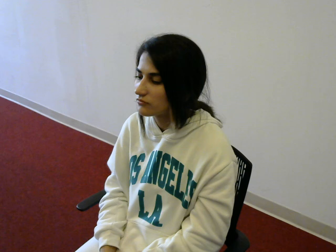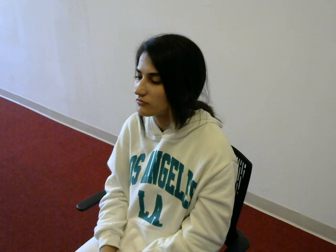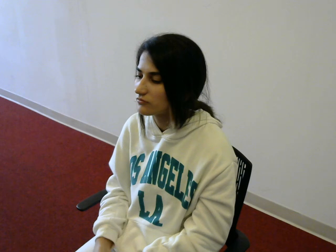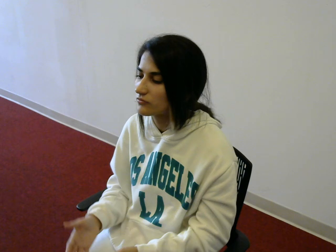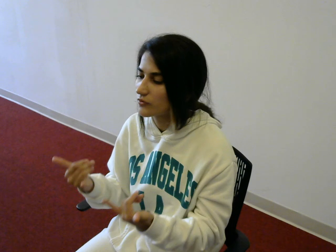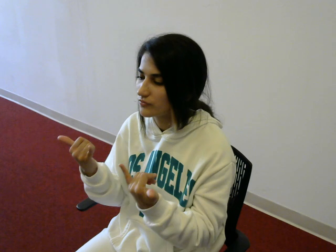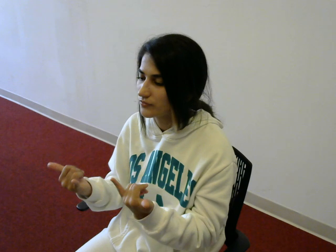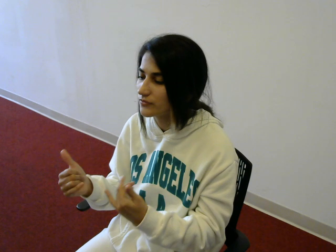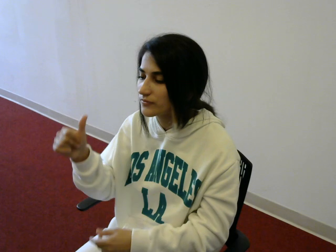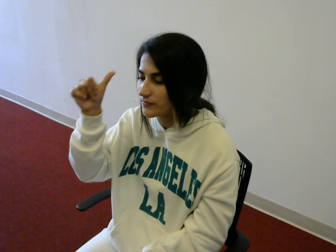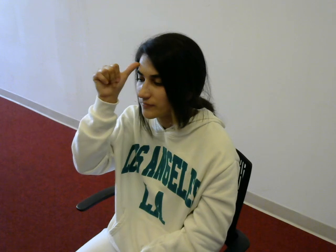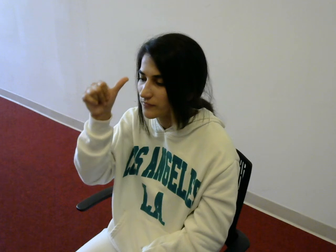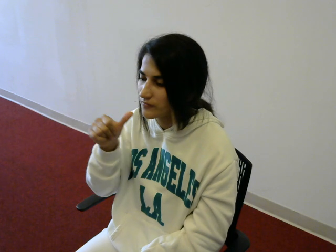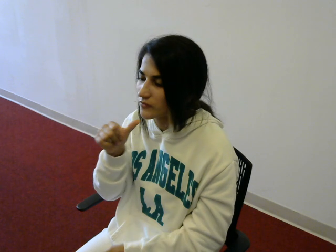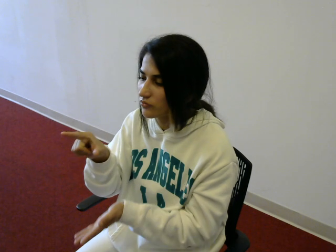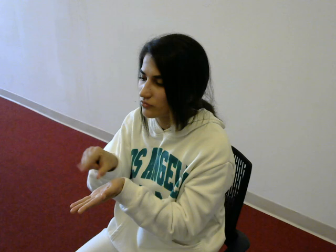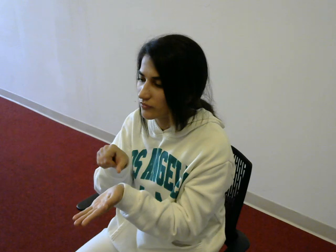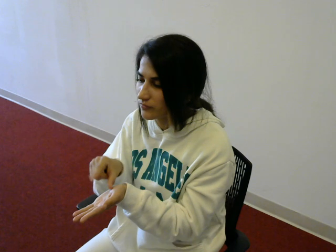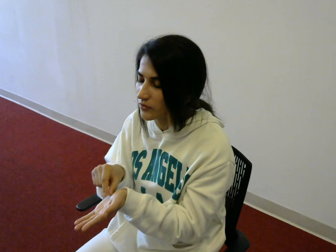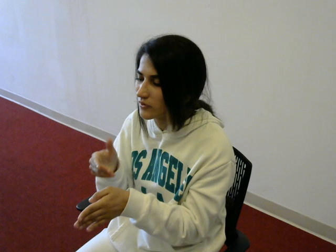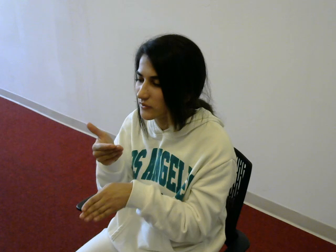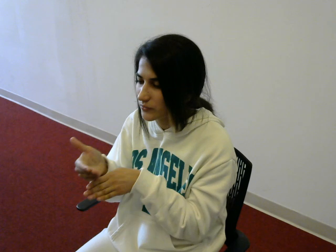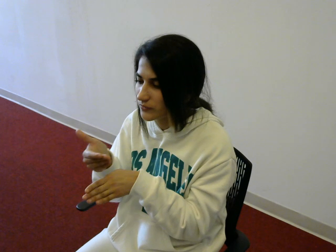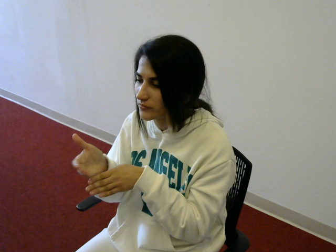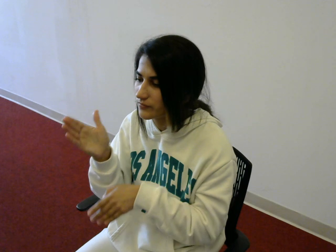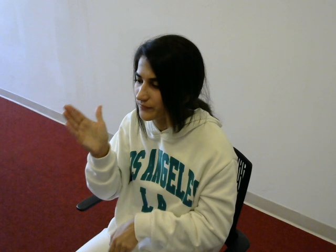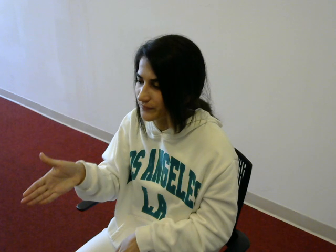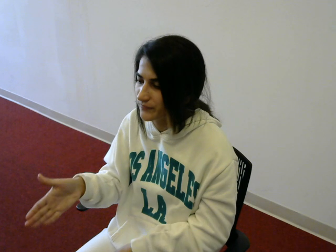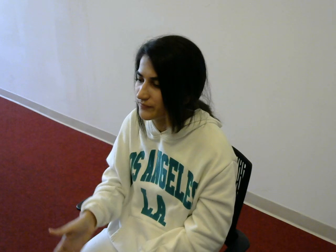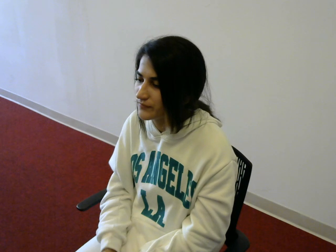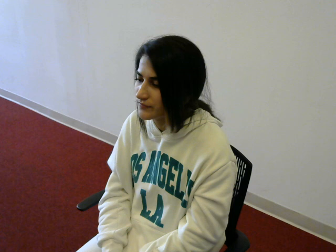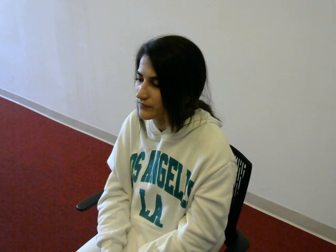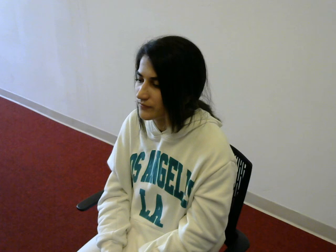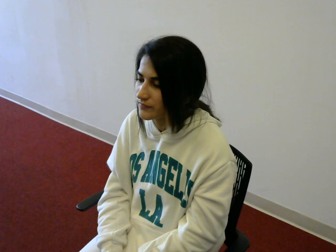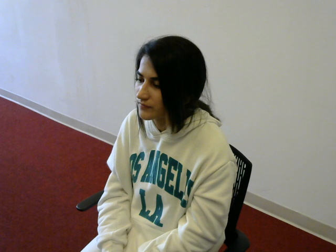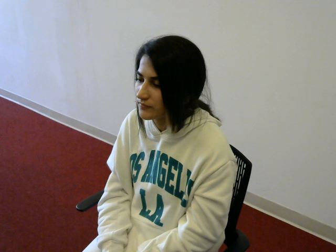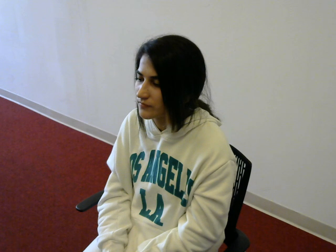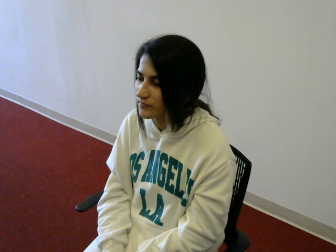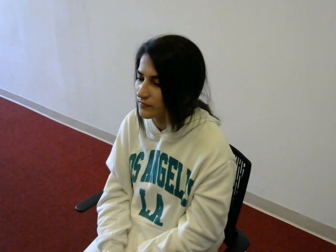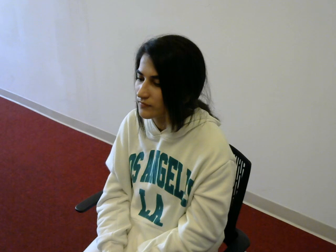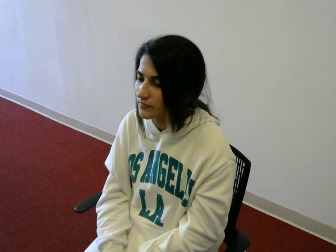Bu ay pensiyalar gecikəcək